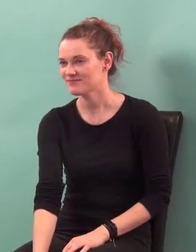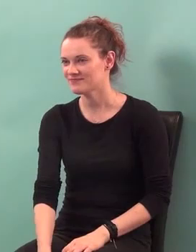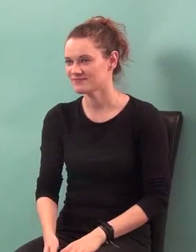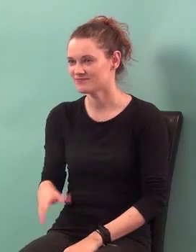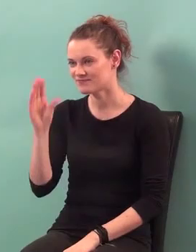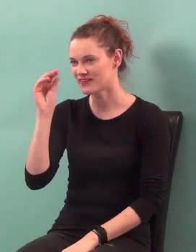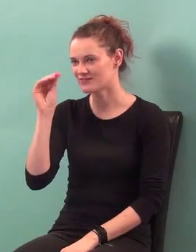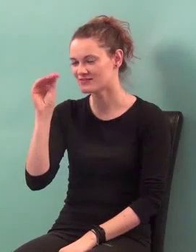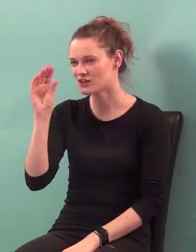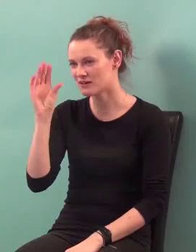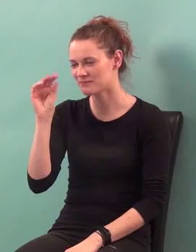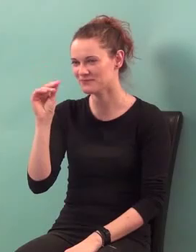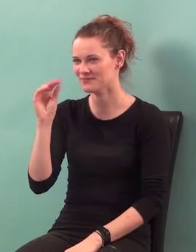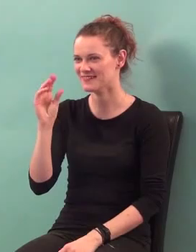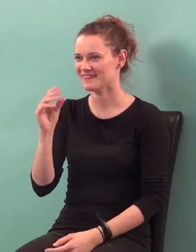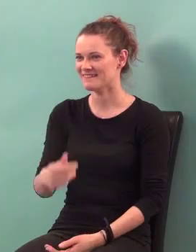Wieczorem.